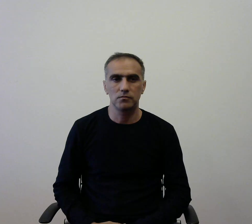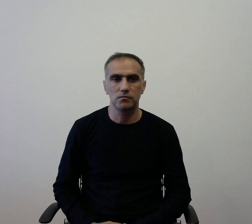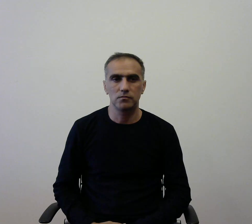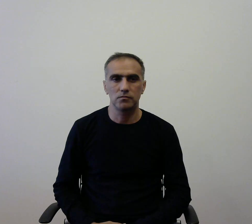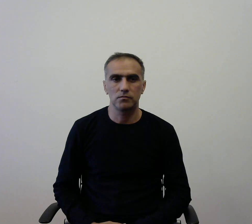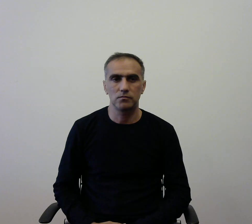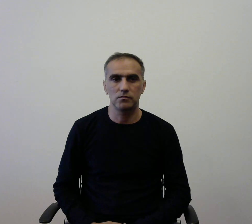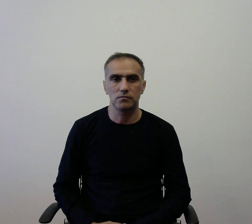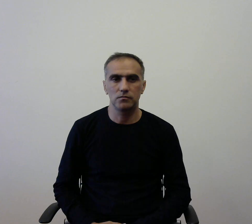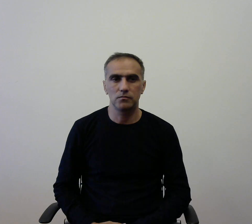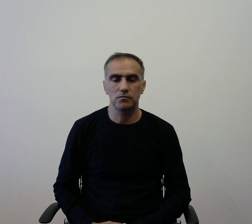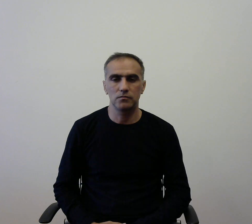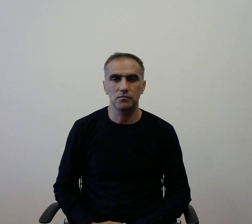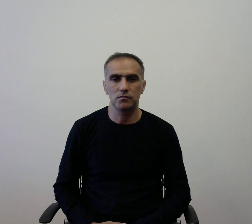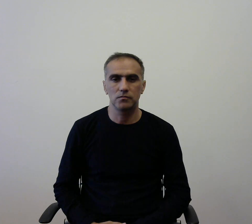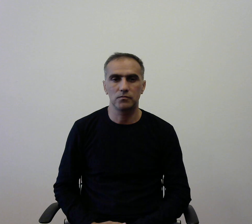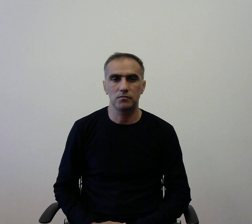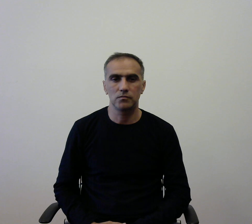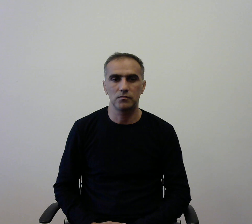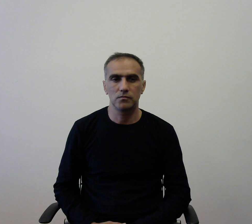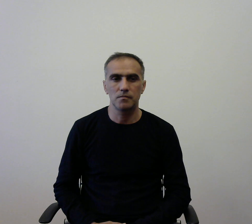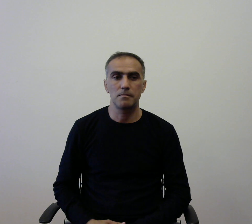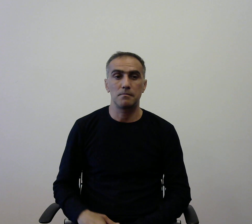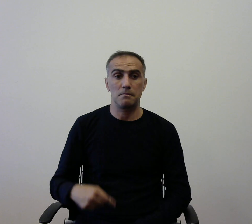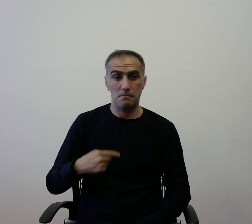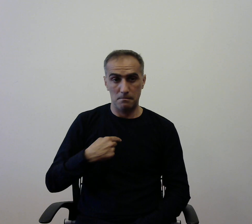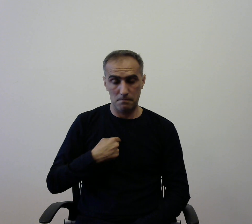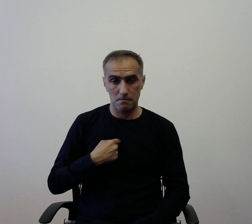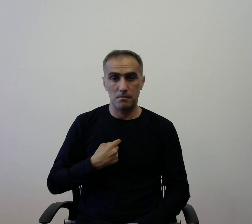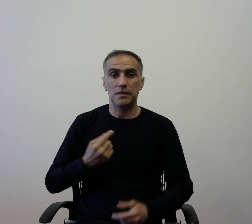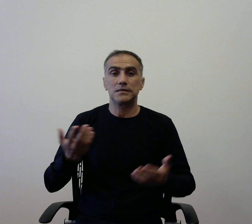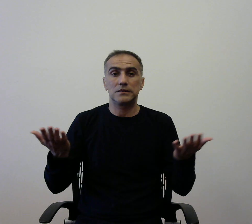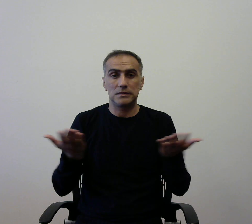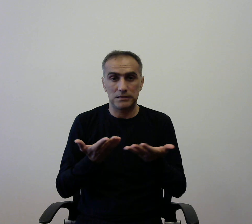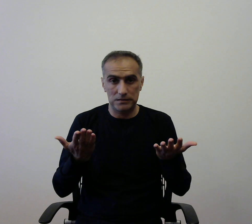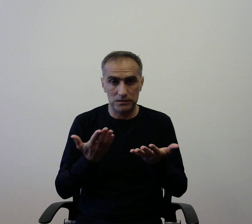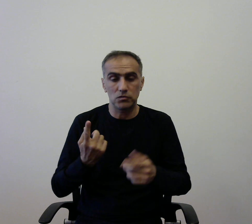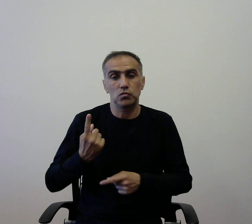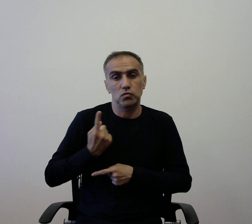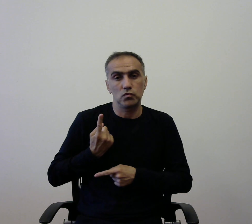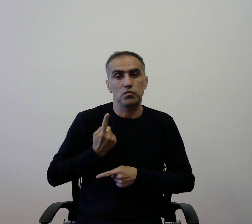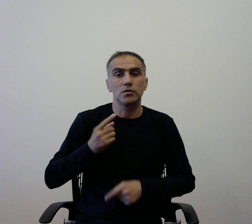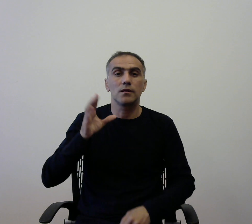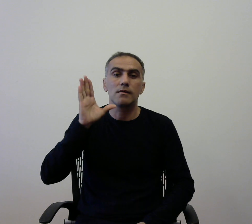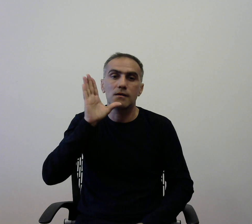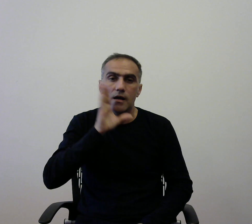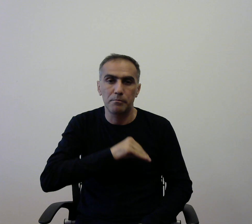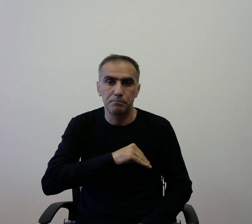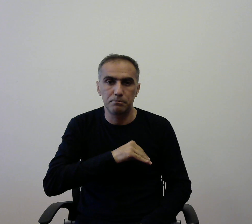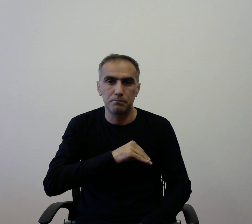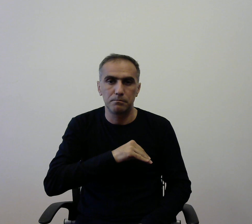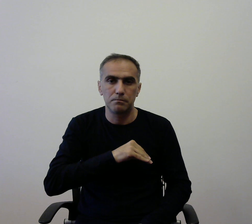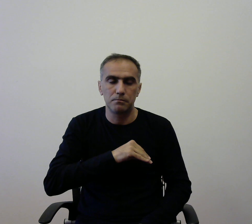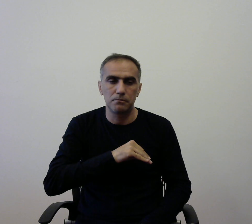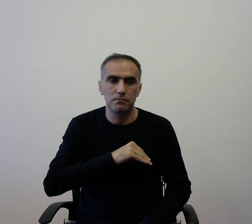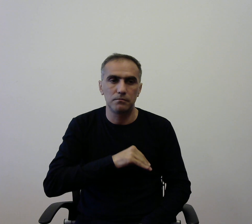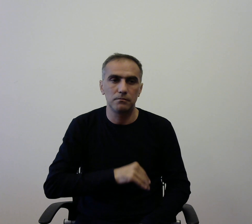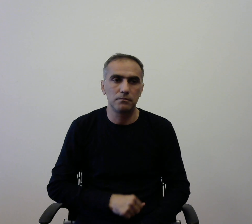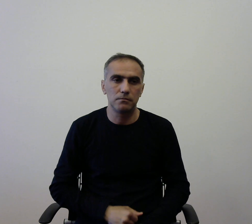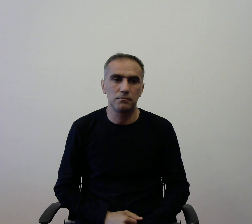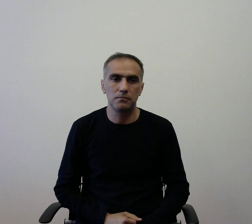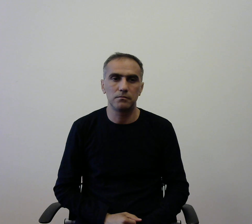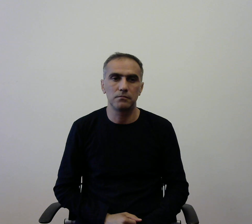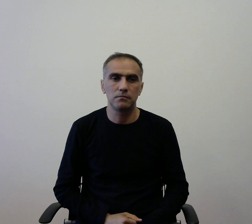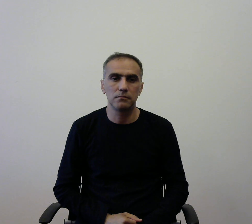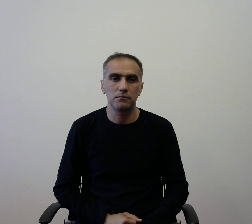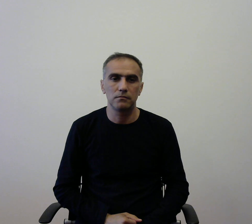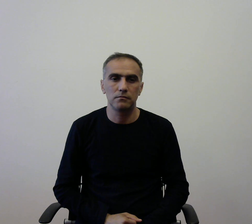Mən harda gözləyə bilərəm?